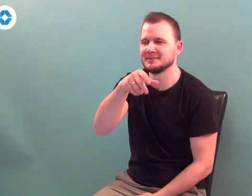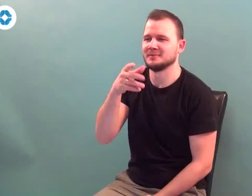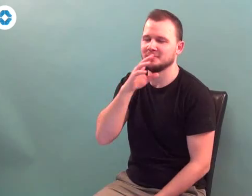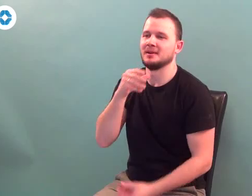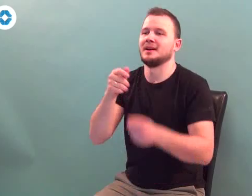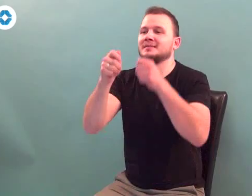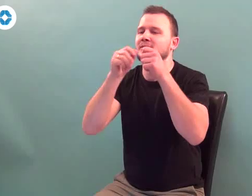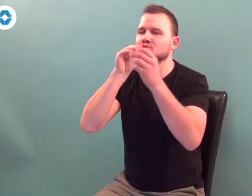Daje mu całusa.